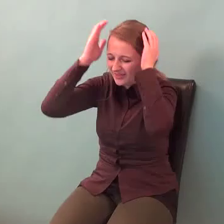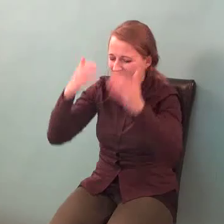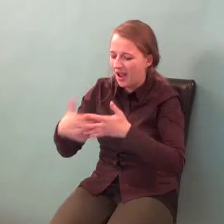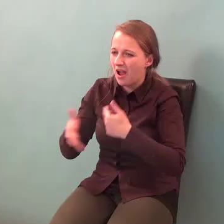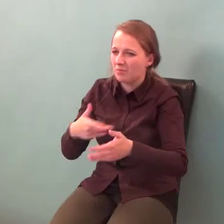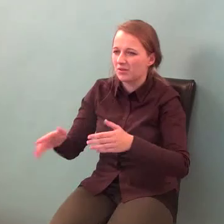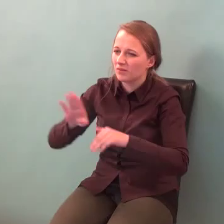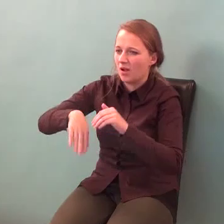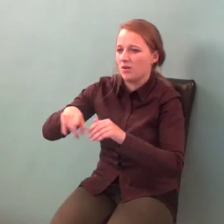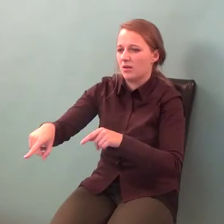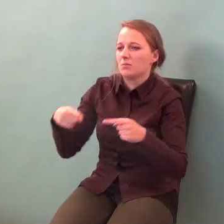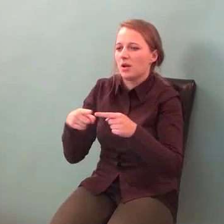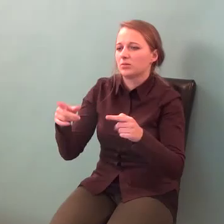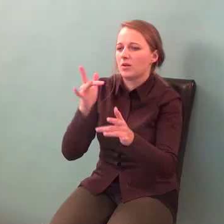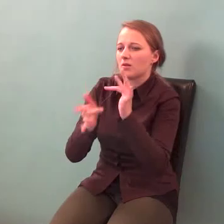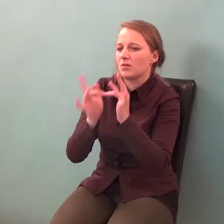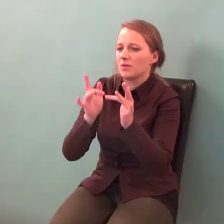Słaby, zwykły pasuje na rower.